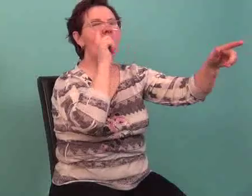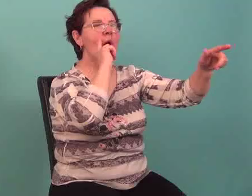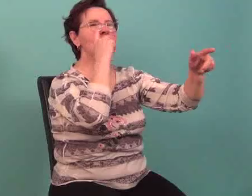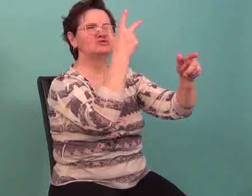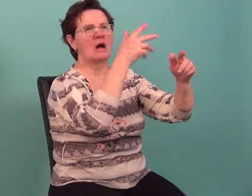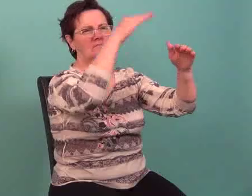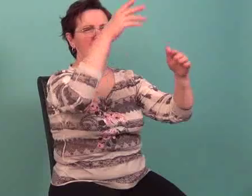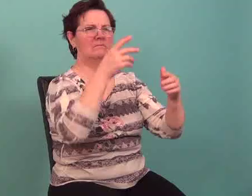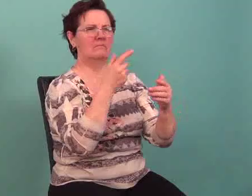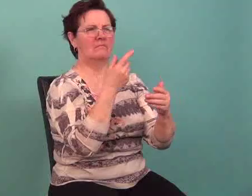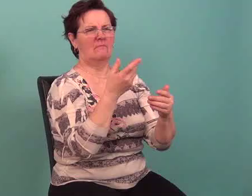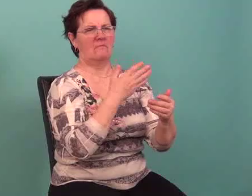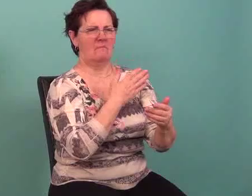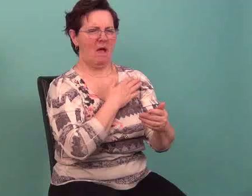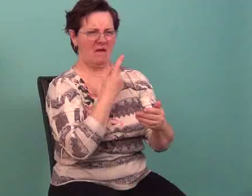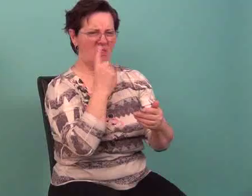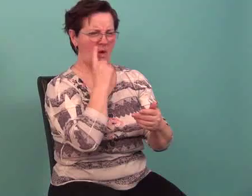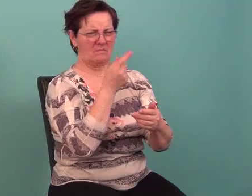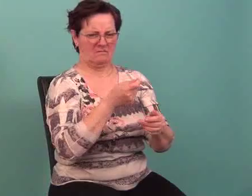Jeden z tych chłopców bawił się taką zabawką.